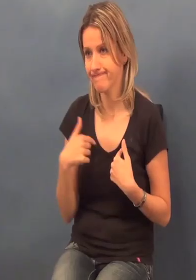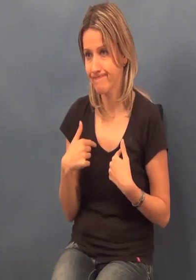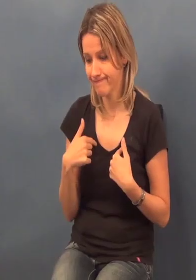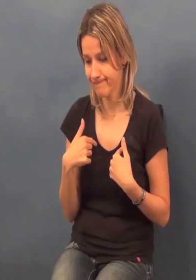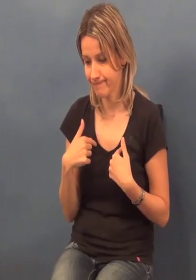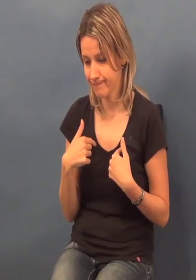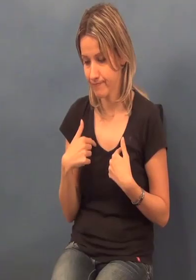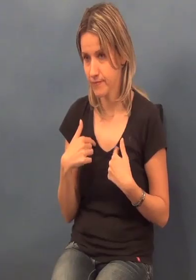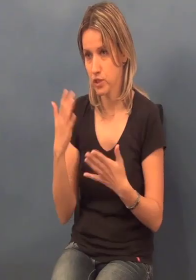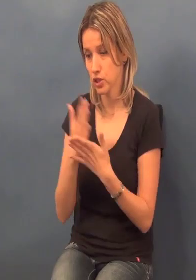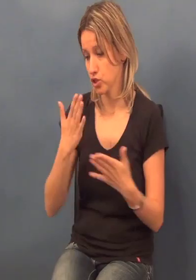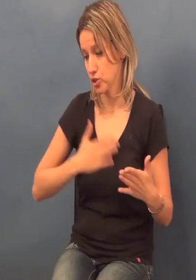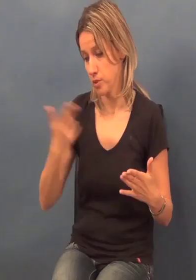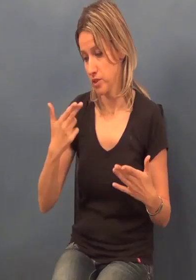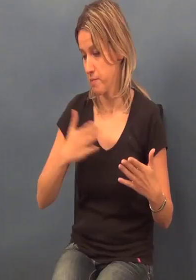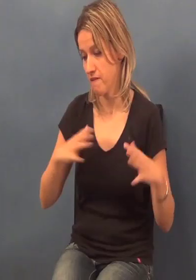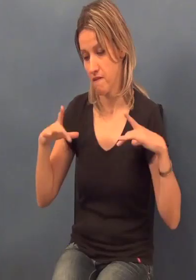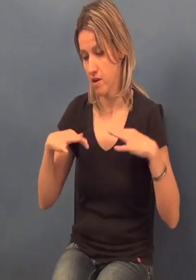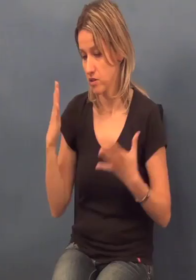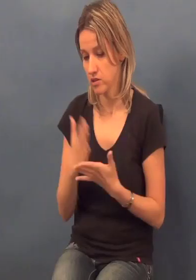Tylko w sobotę i niedzielę mam wolne.